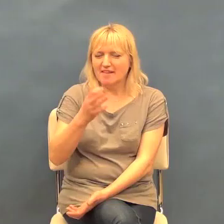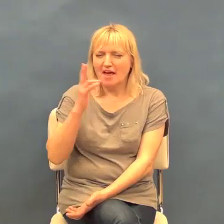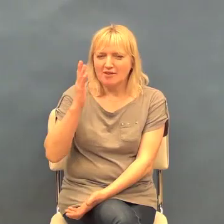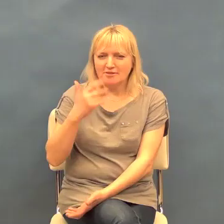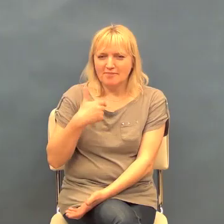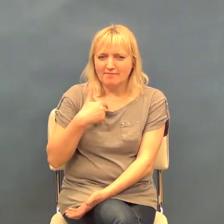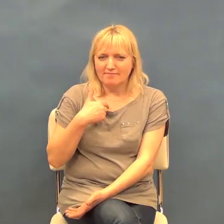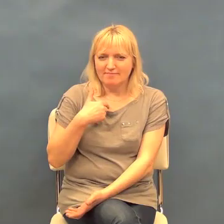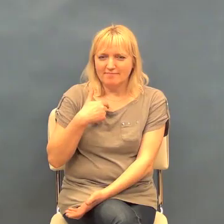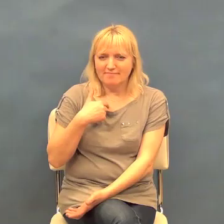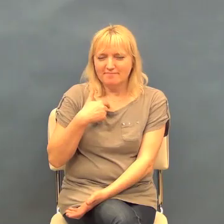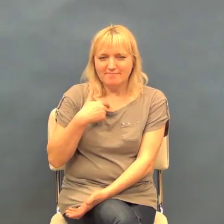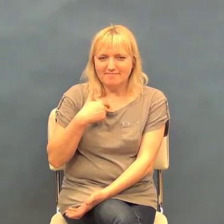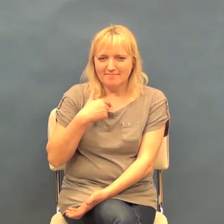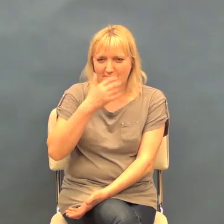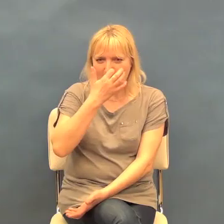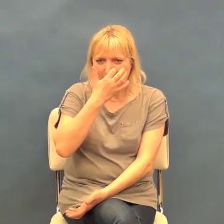Pytam, bo nie rozumiem.